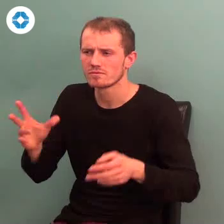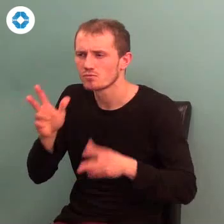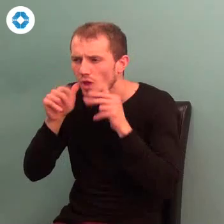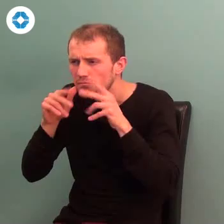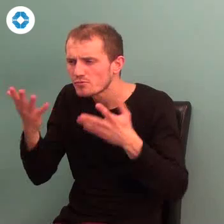Gdzie poszła?